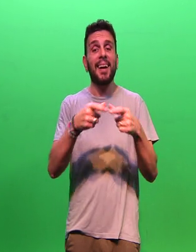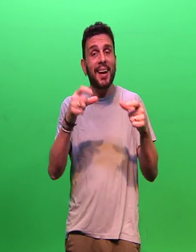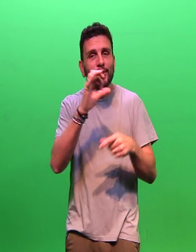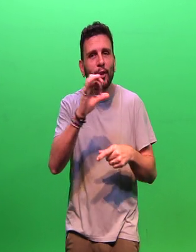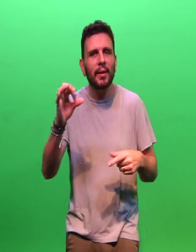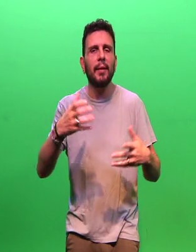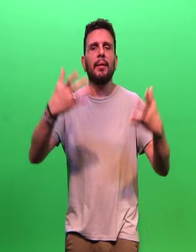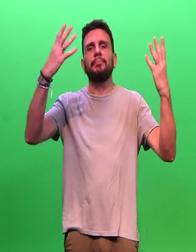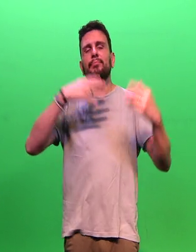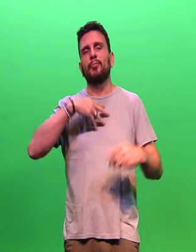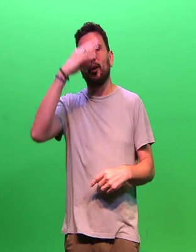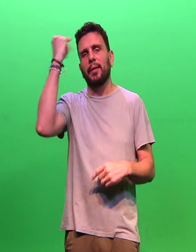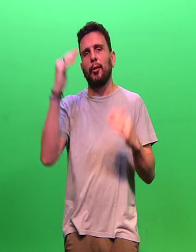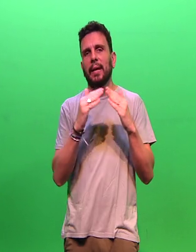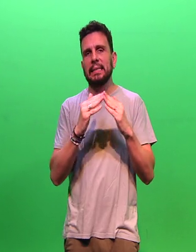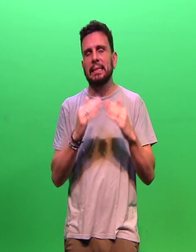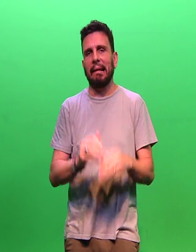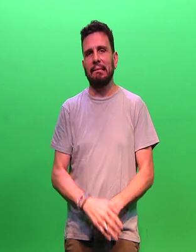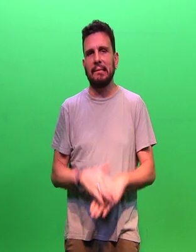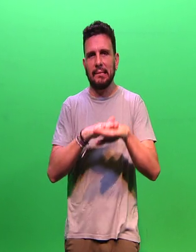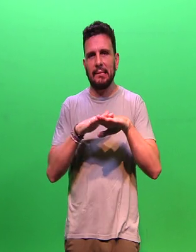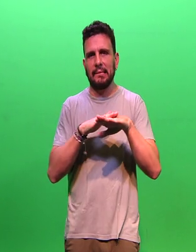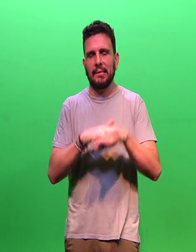M'he oblidat la targeta de la Seguretat Social a casa, perdona.